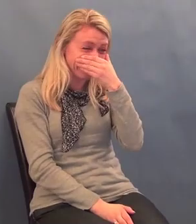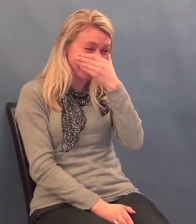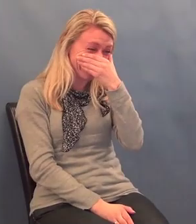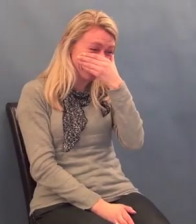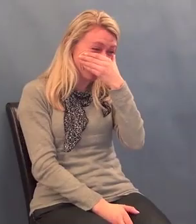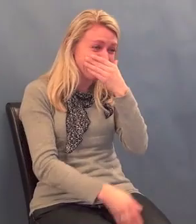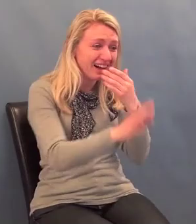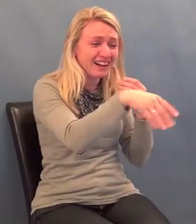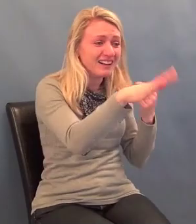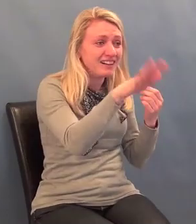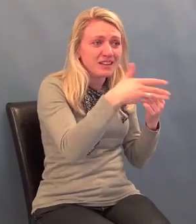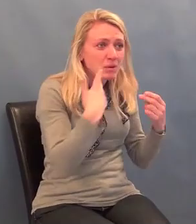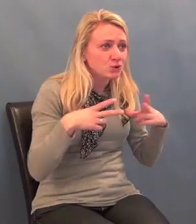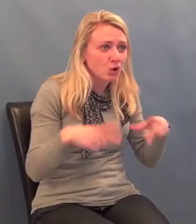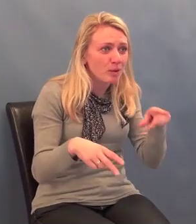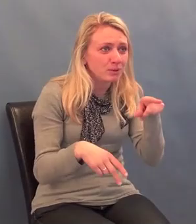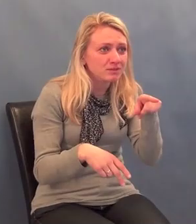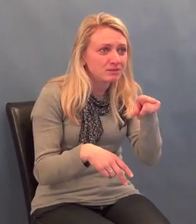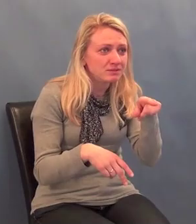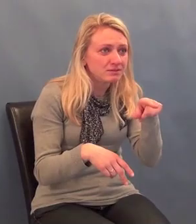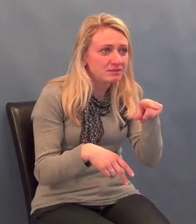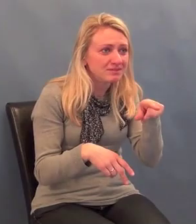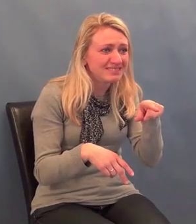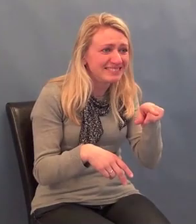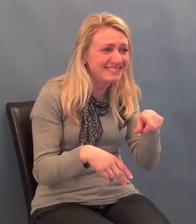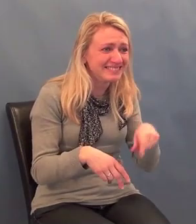Ty nie masz urlopu?